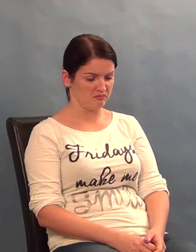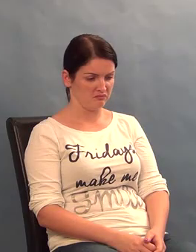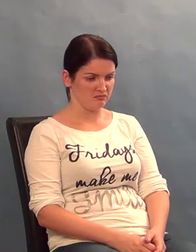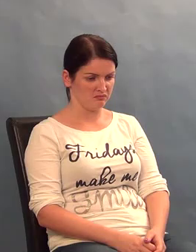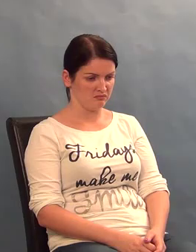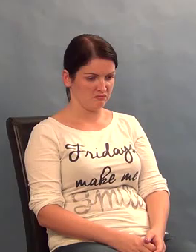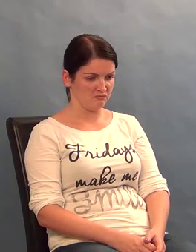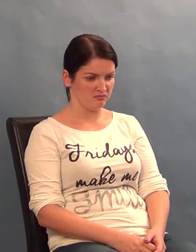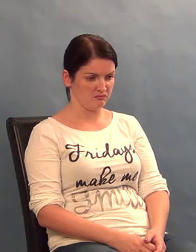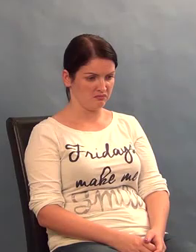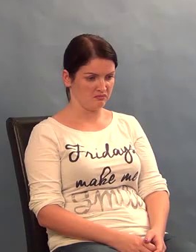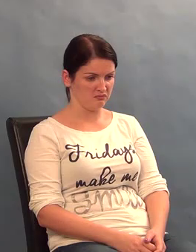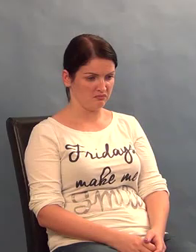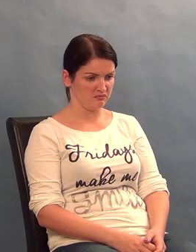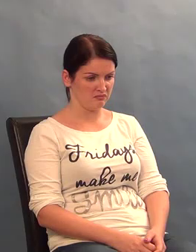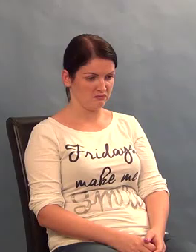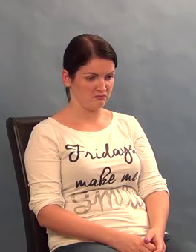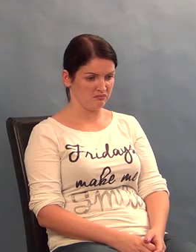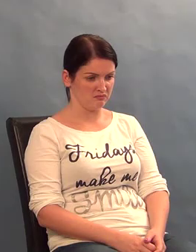Ale to jest mocny upadek, aż człowiek przewraca się do góry nogami.